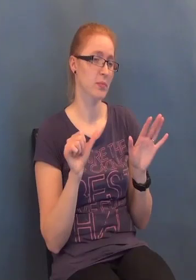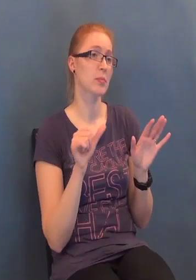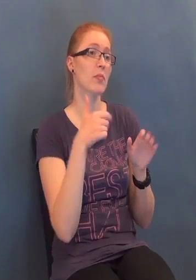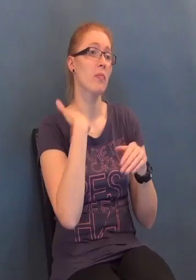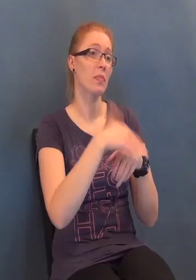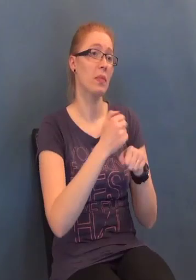Szósta.